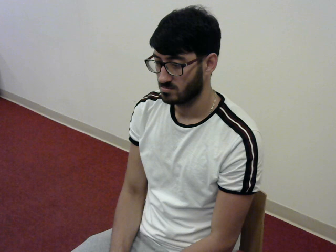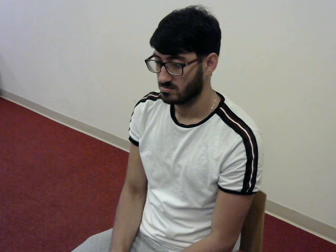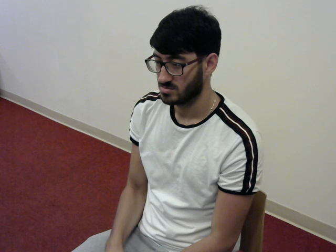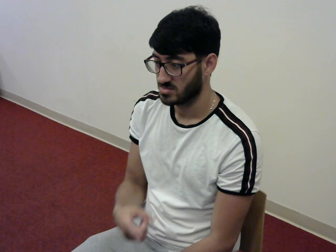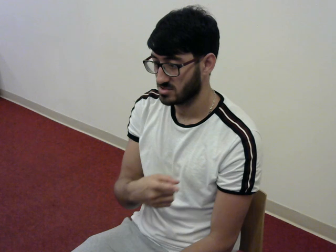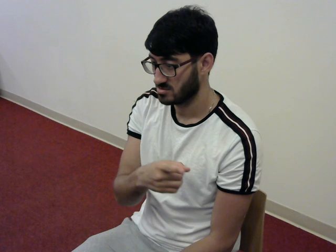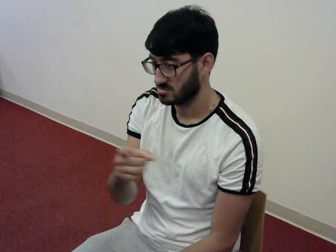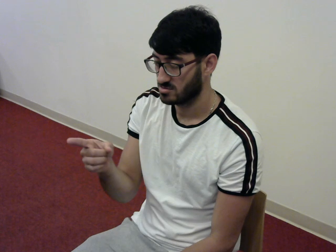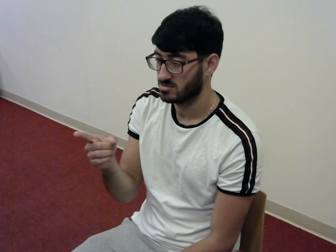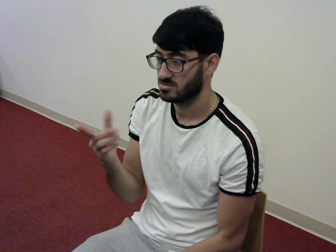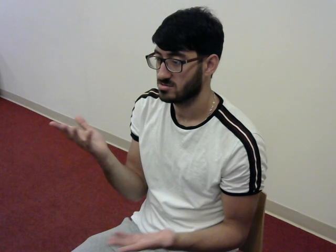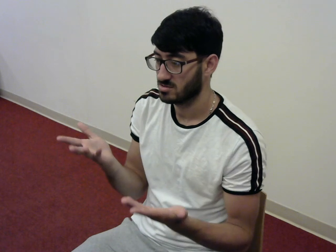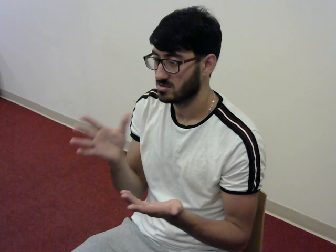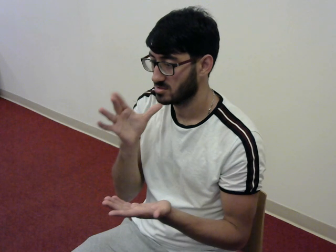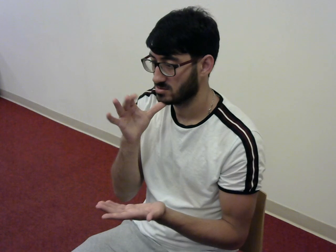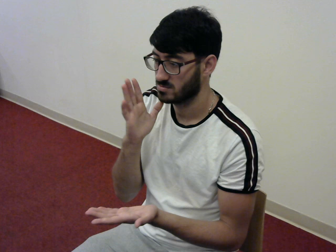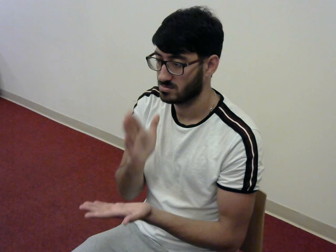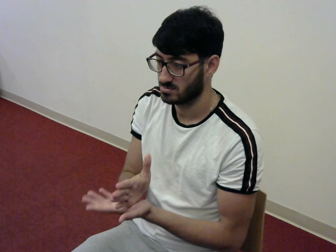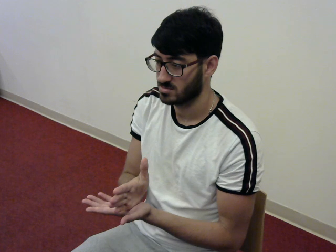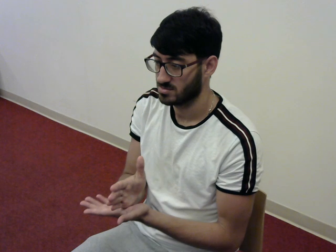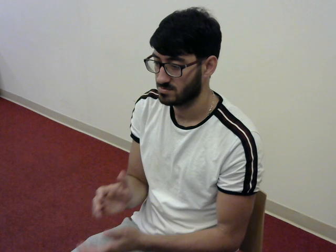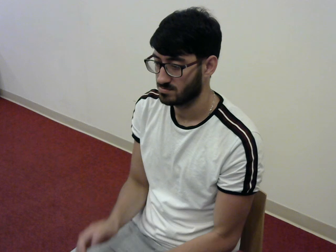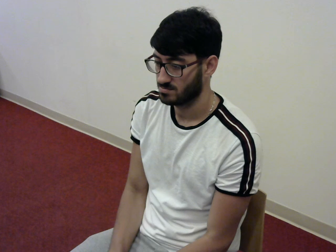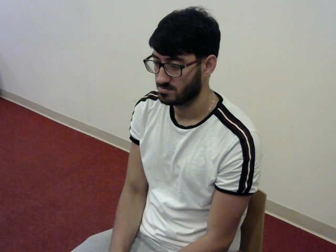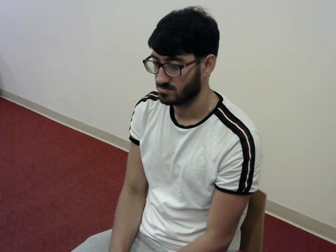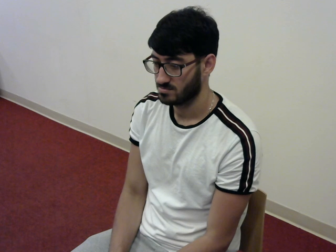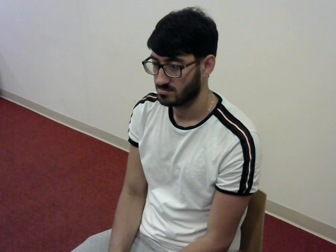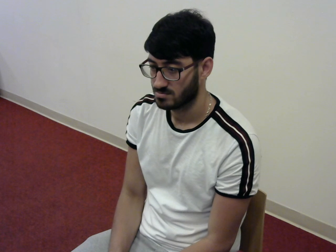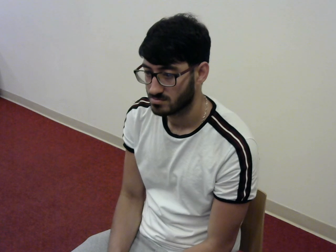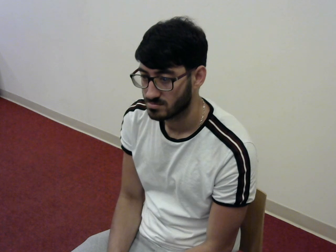Sizin neçə yaşınız var?